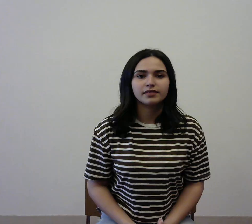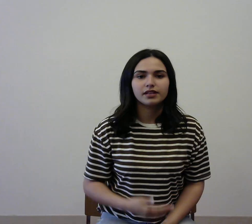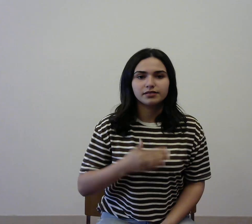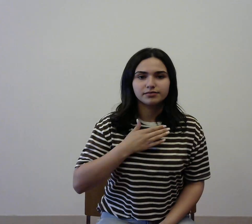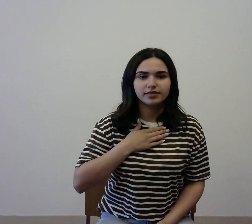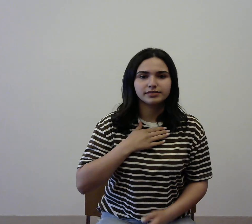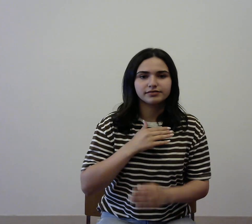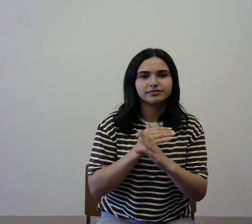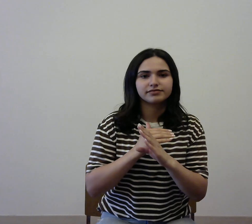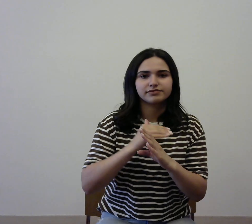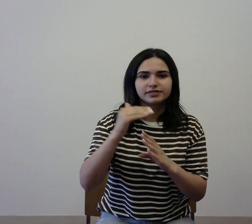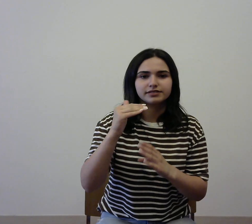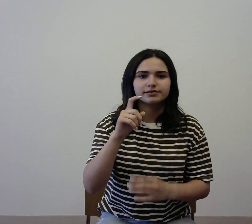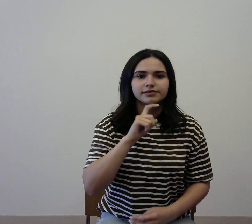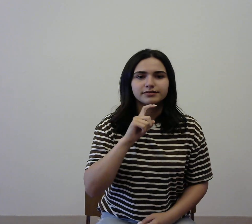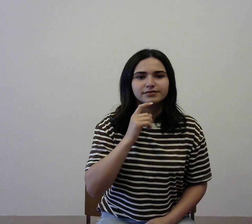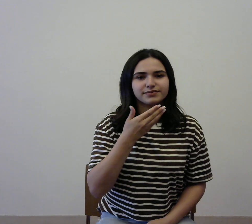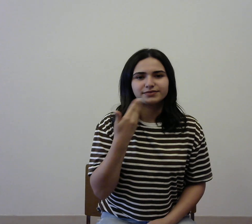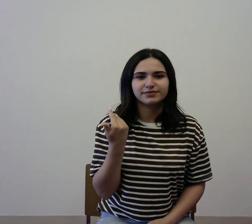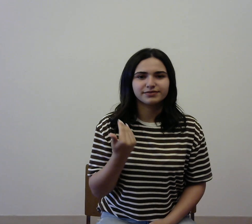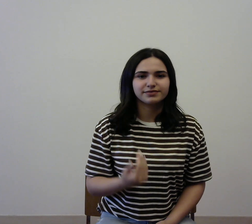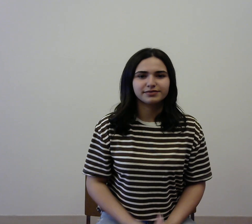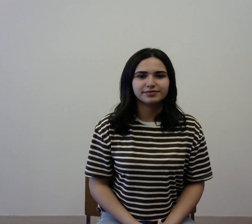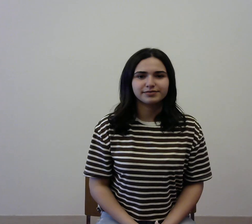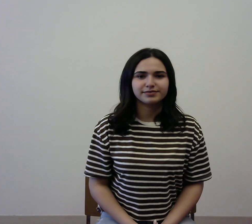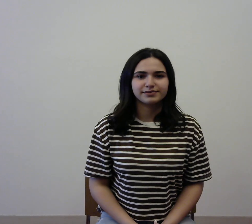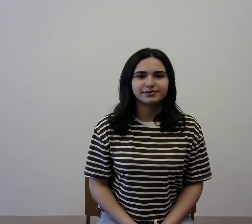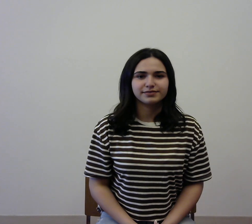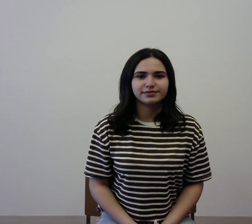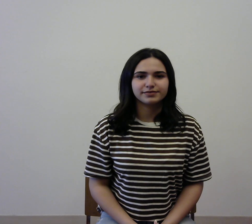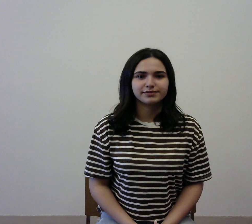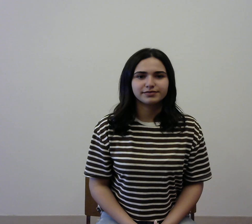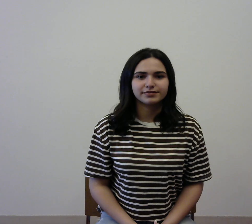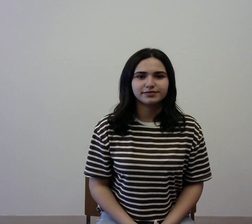Mənim ali təhsilim yoxdur